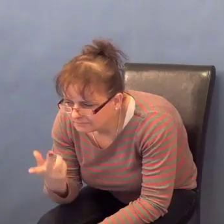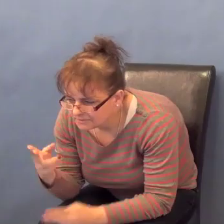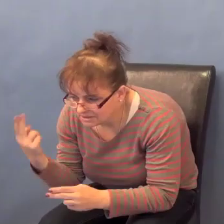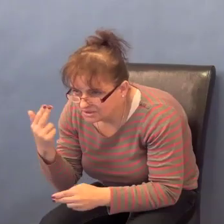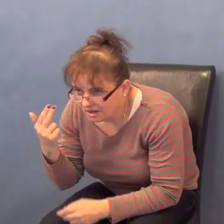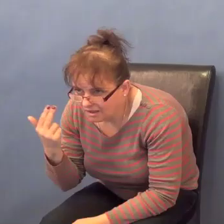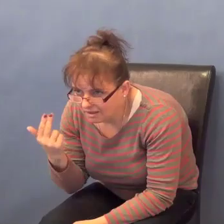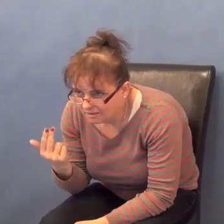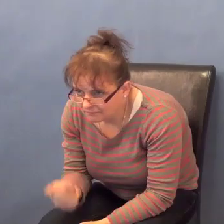Niedziela.